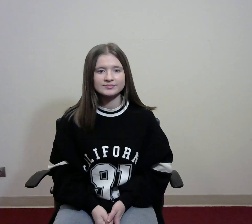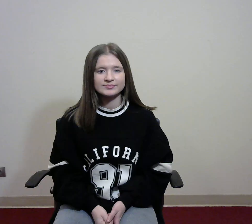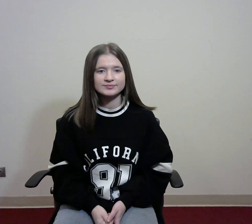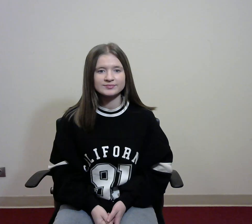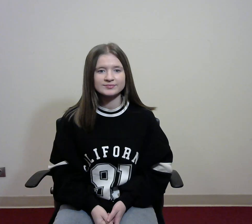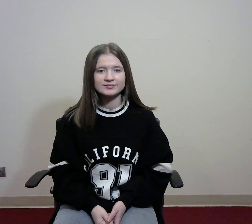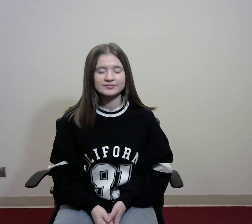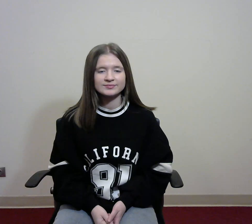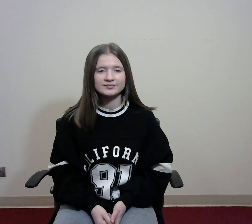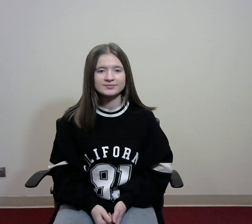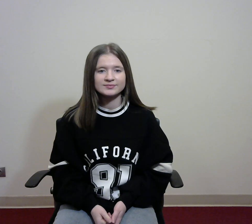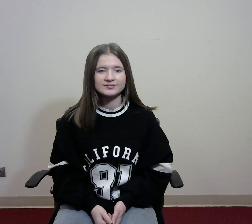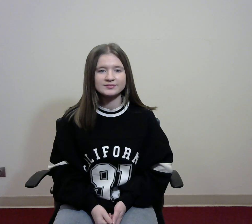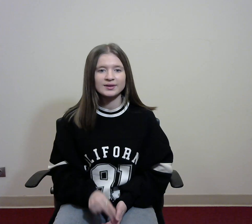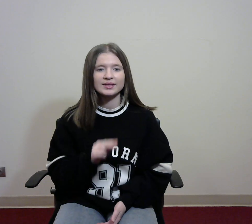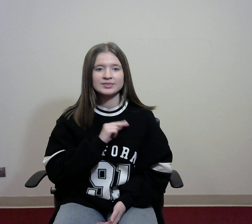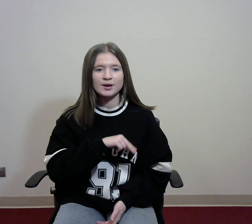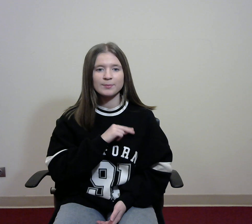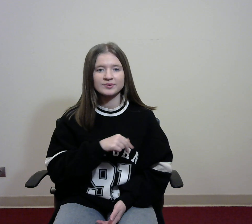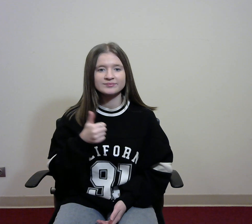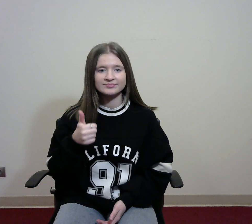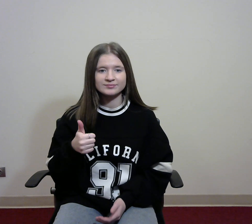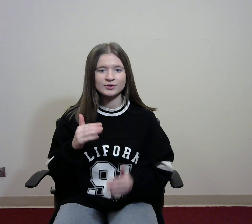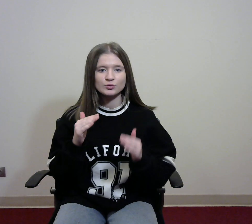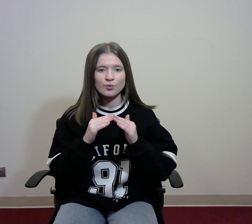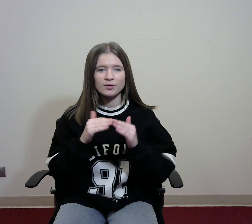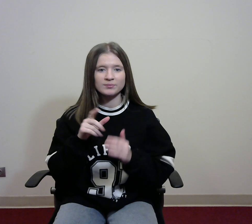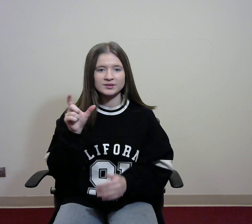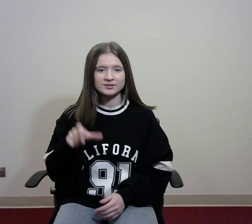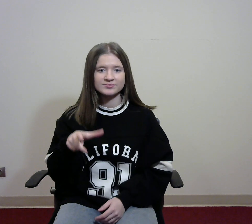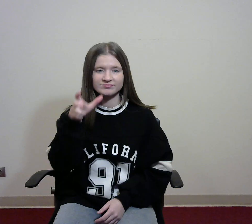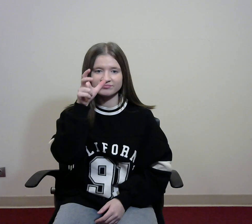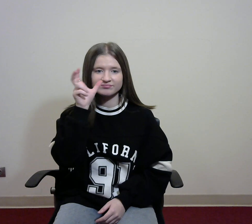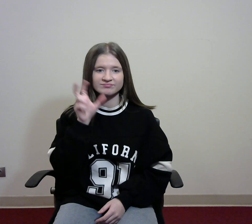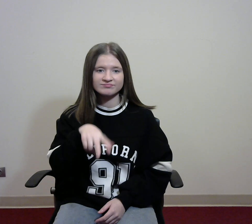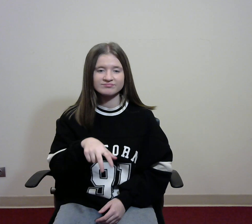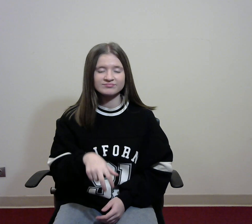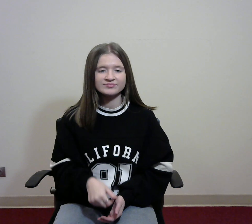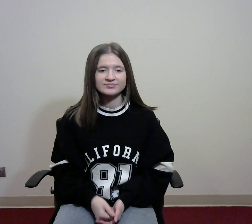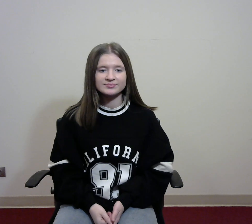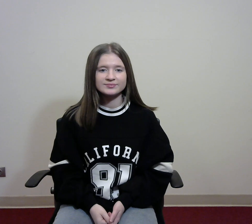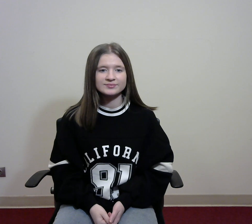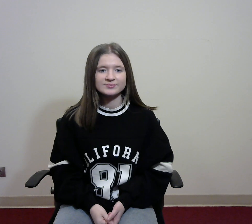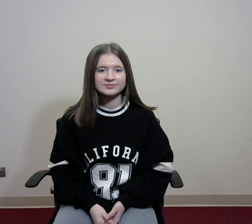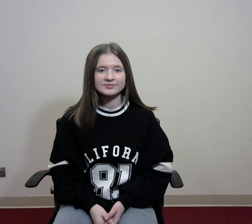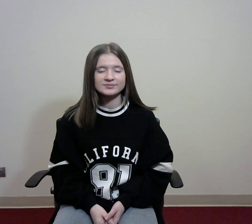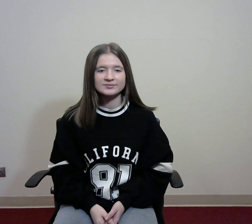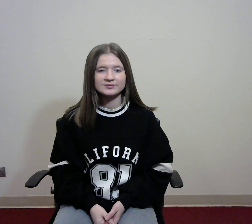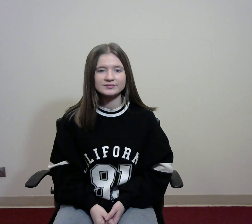İşləmək yaxşıdır, evdə adam darıxır